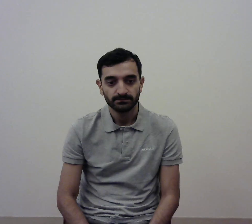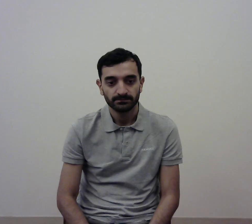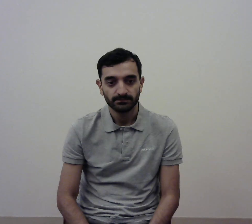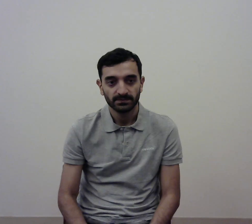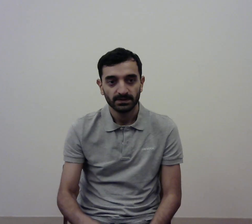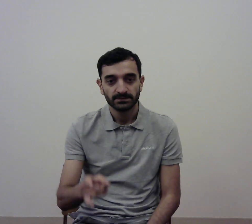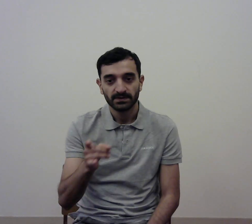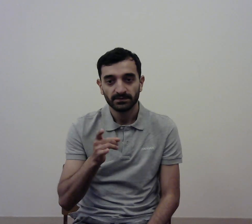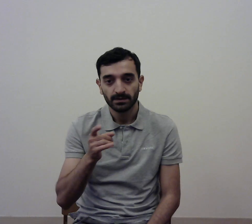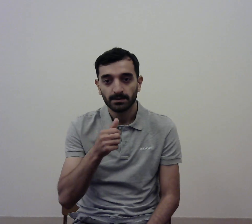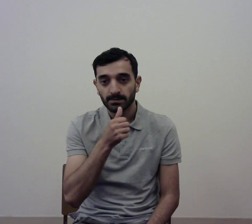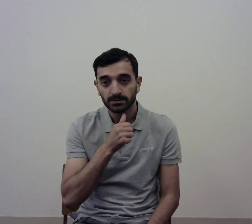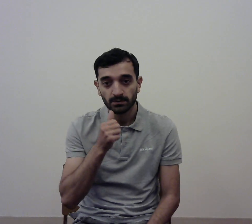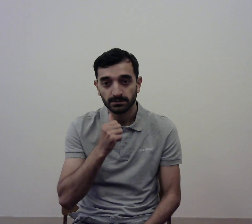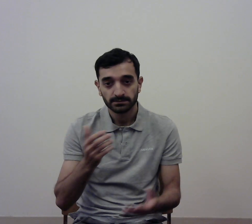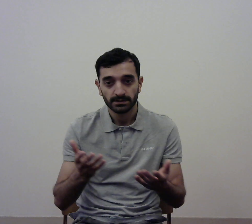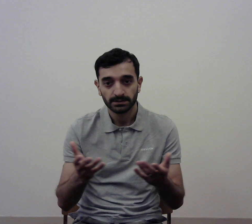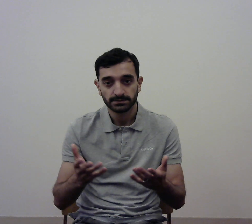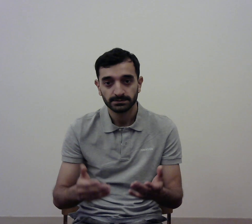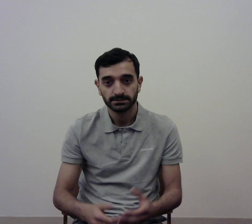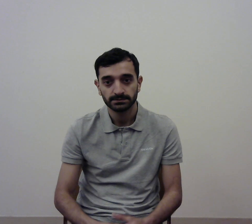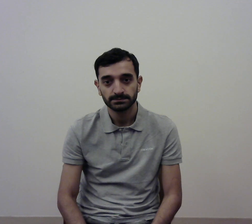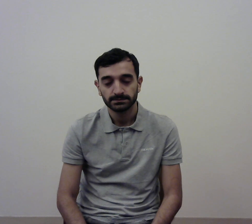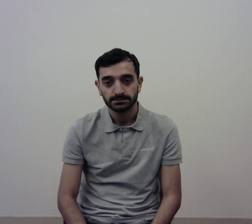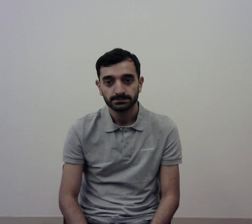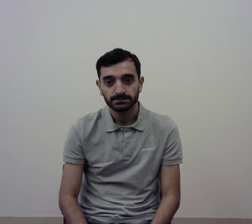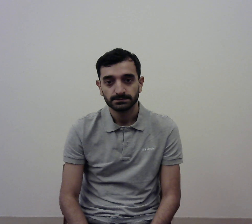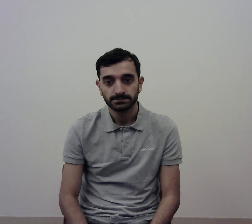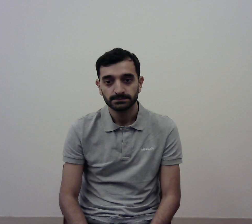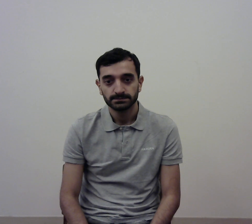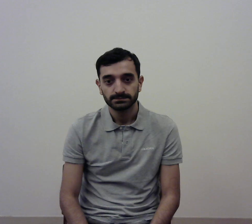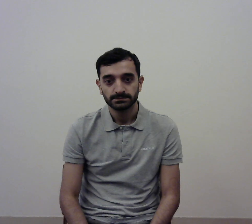WiFi-ın parolu nədir?